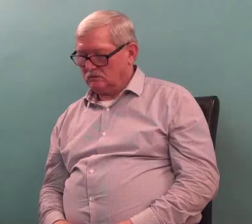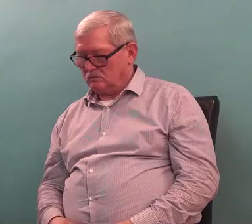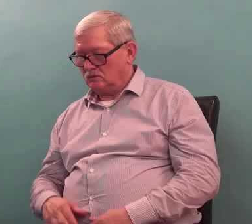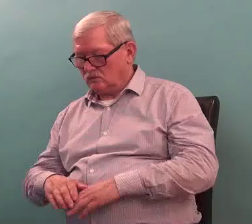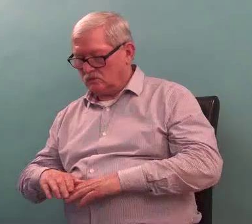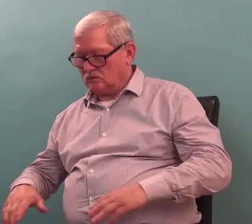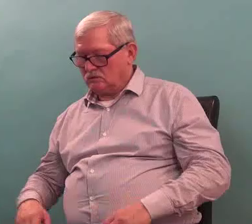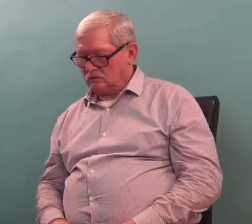Prosta nawierzchnia.